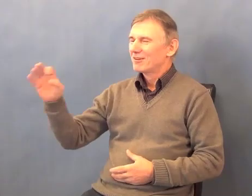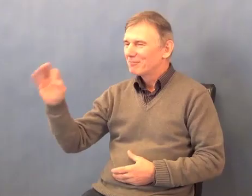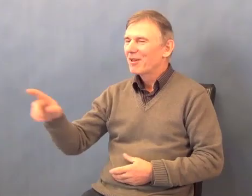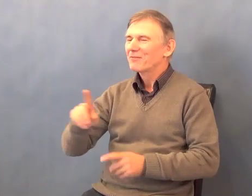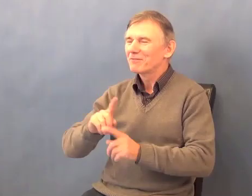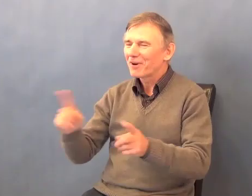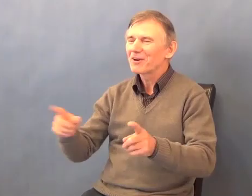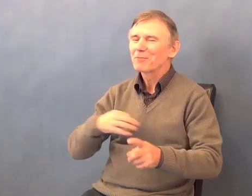Tak, masz rację.